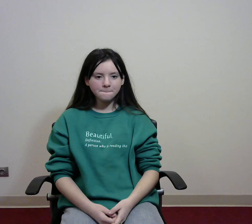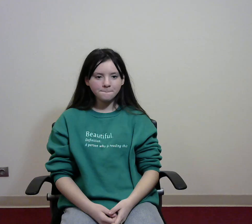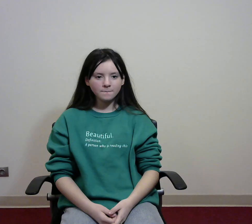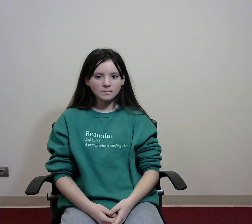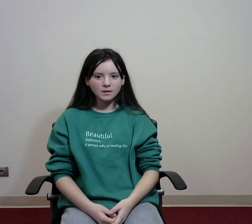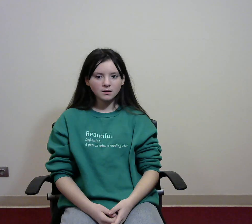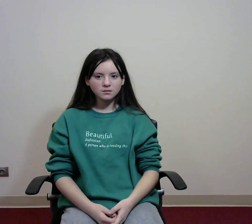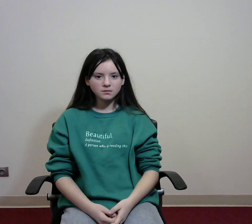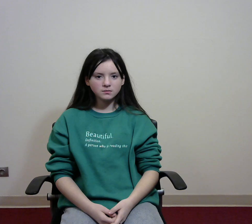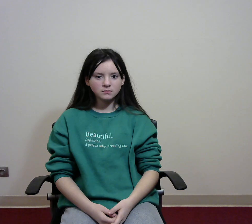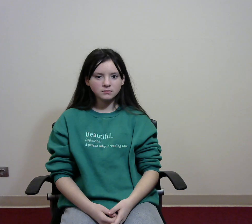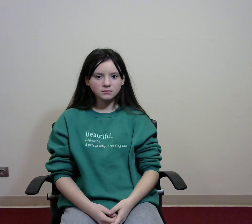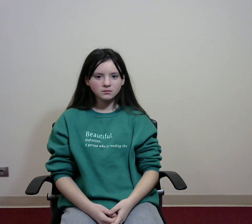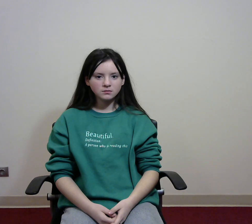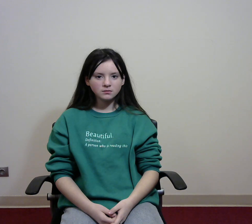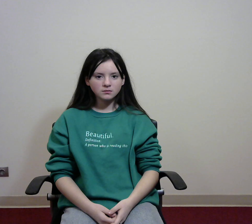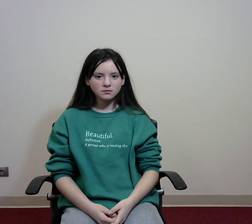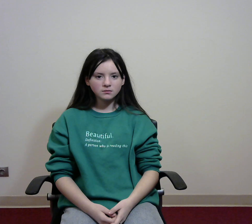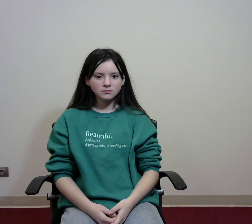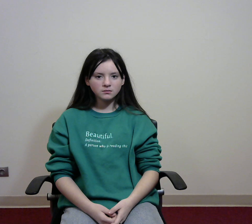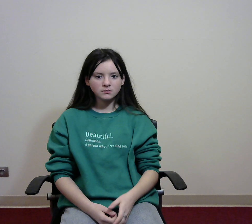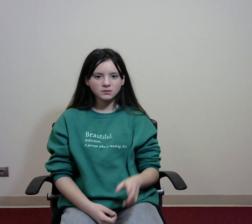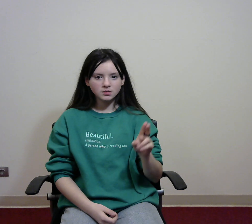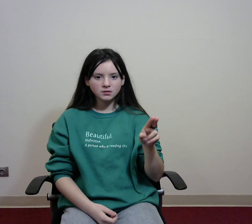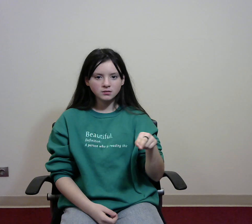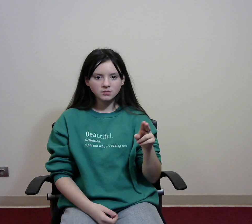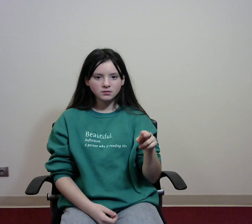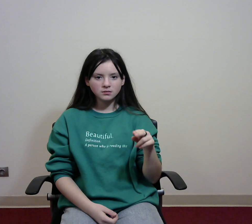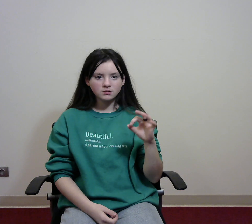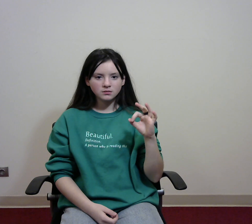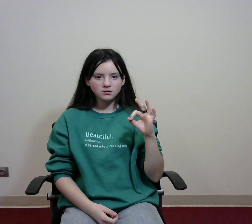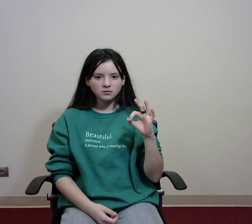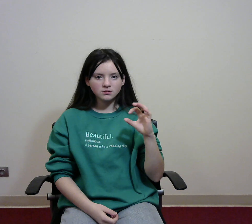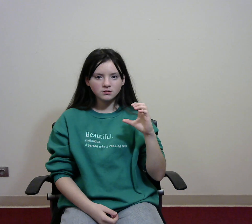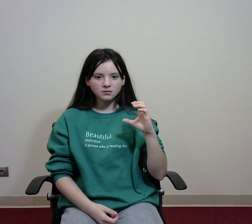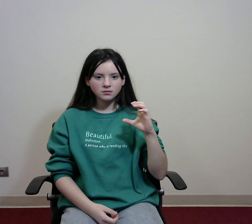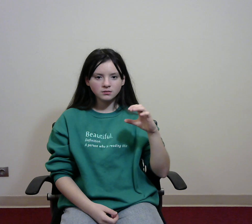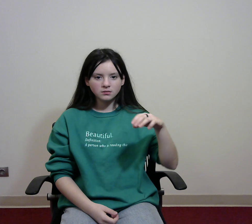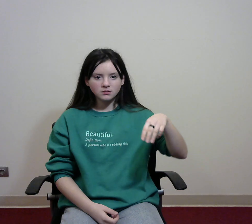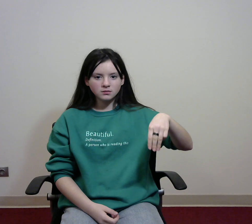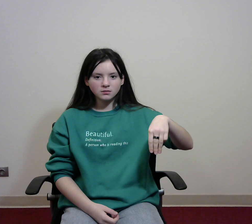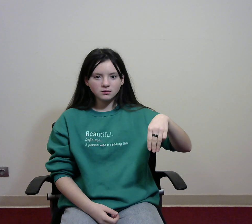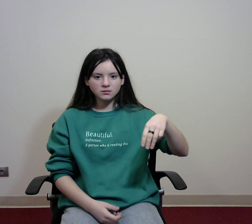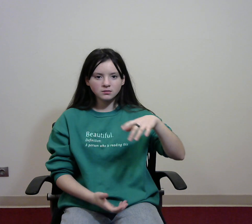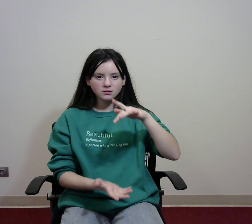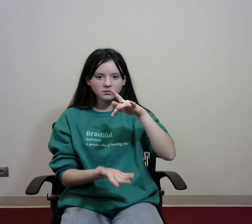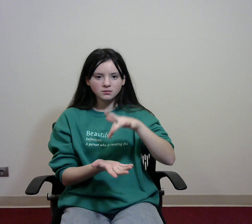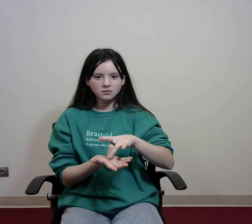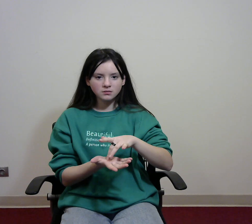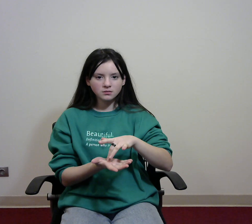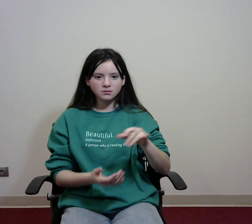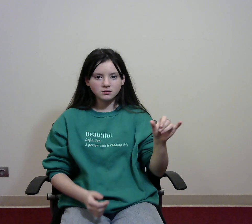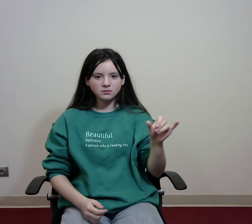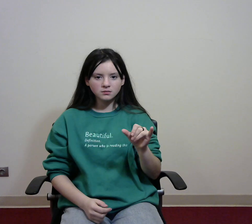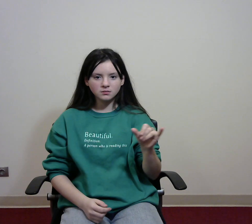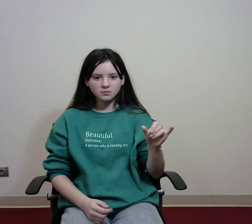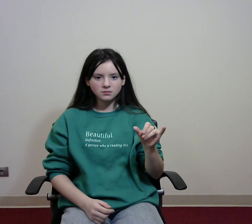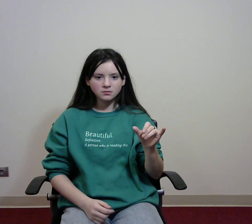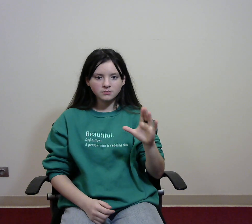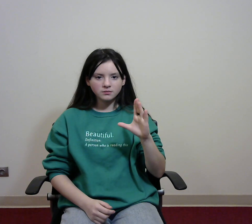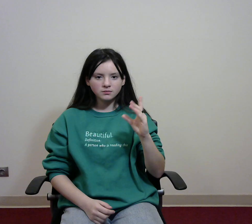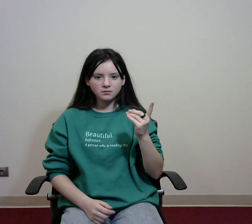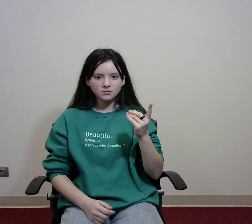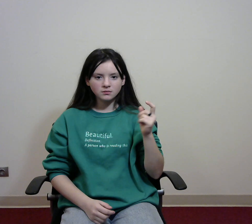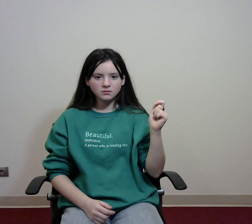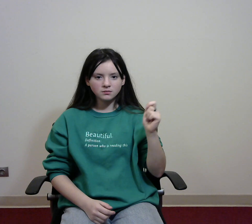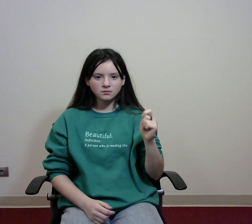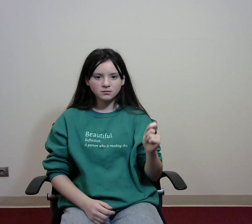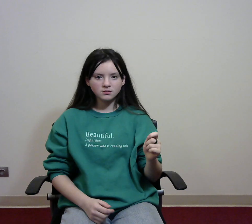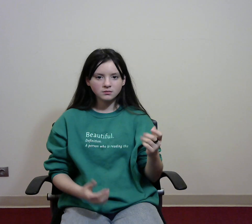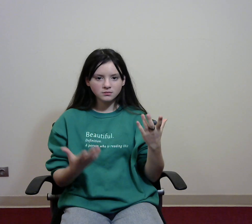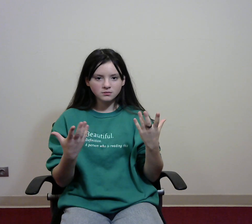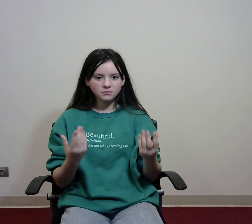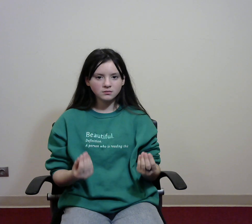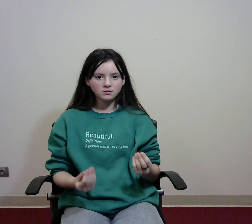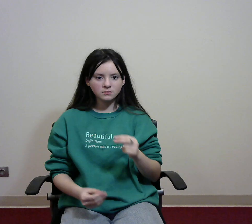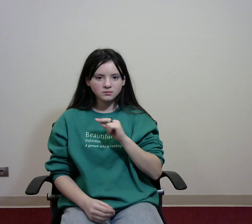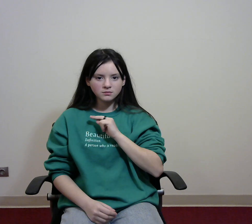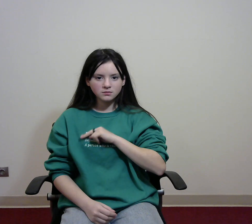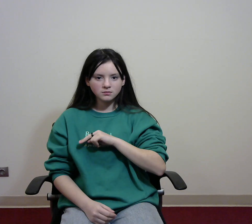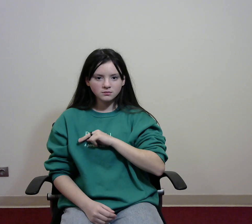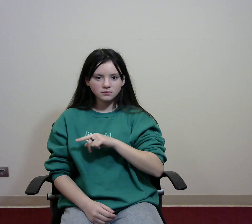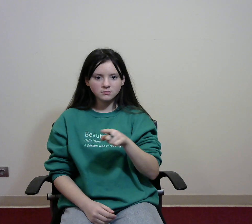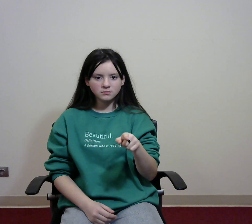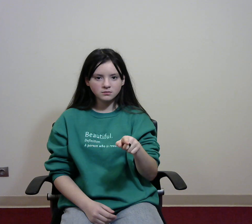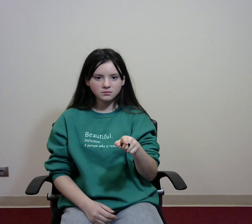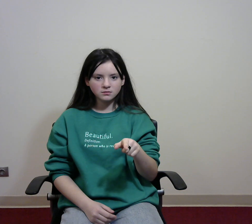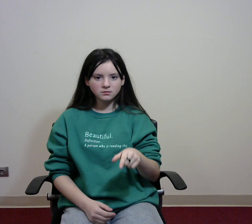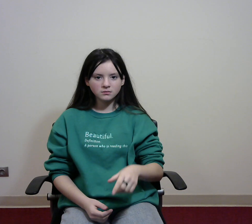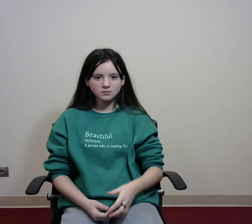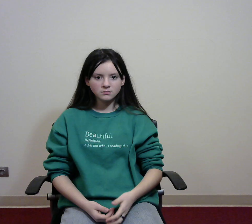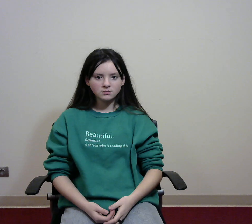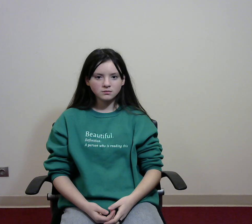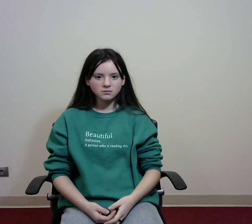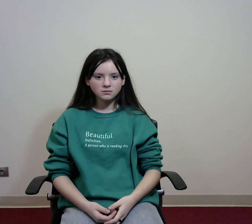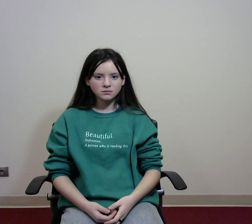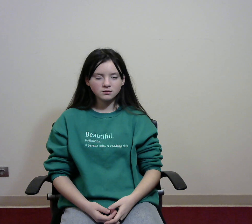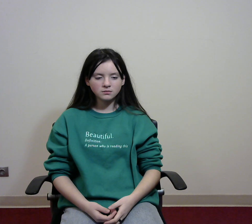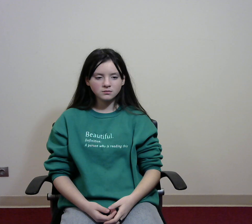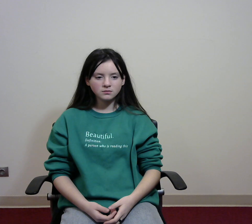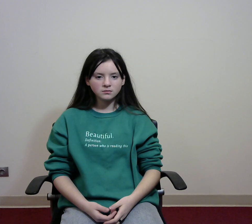DOST mərkəzləri şənbə və bazar günü işləyirmi?